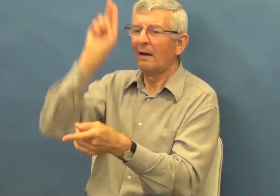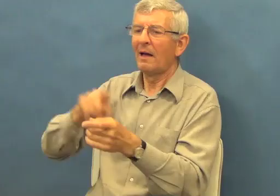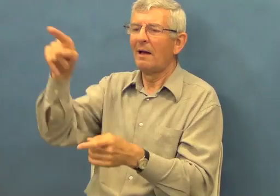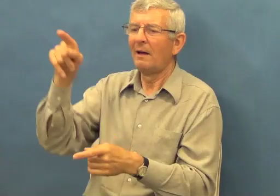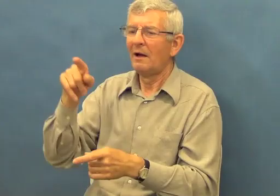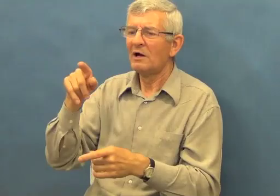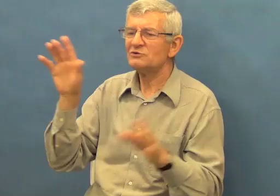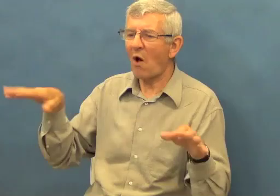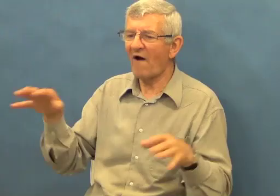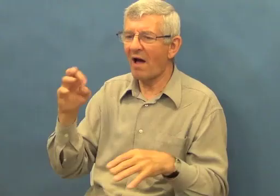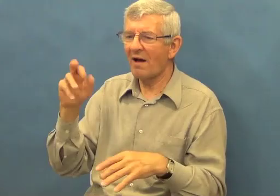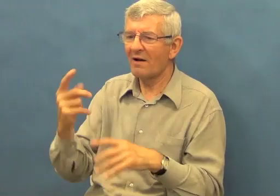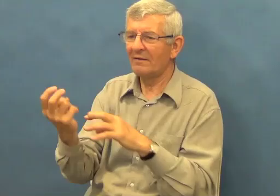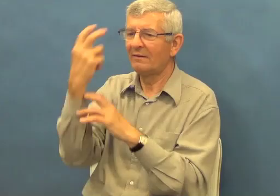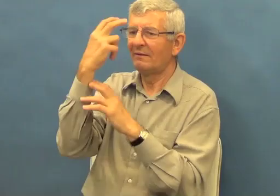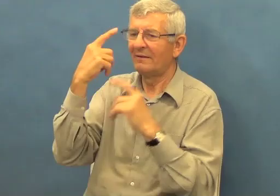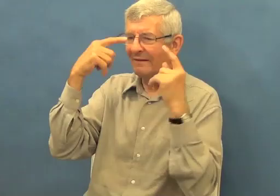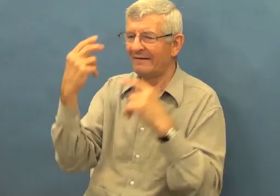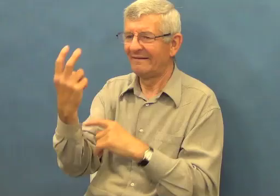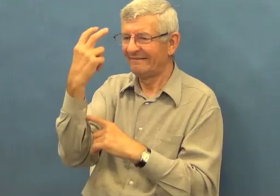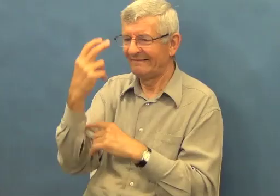Z dziupli wychyla się sowa.